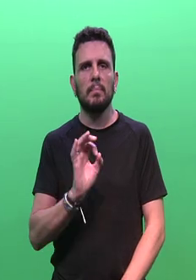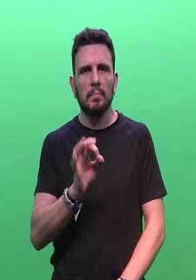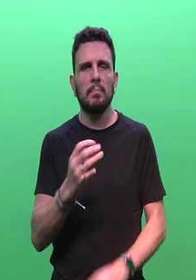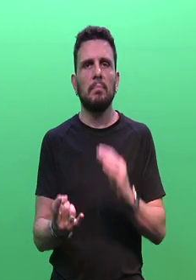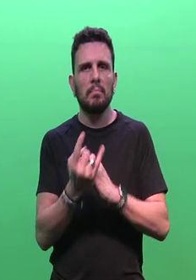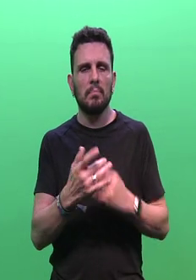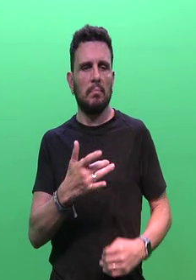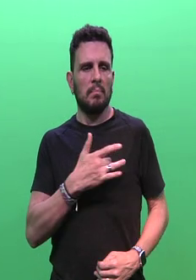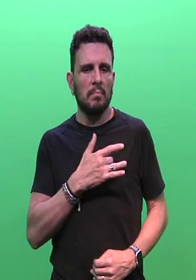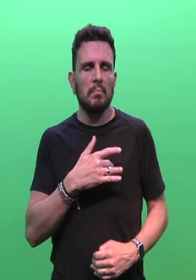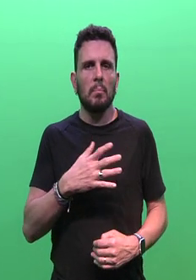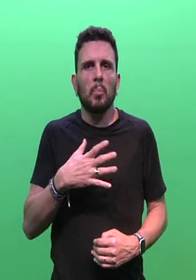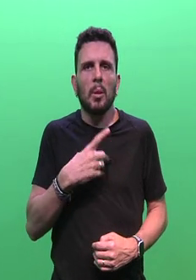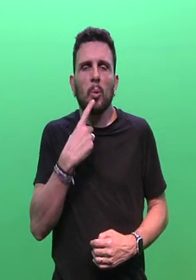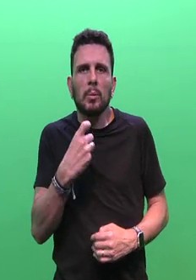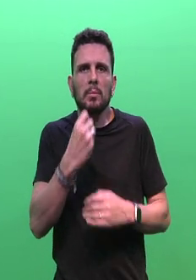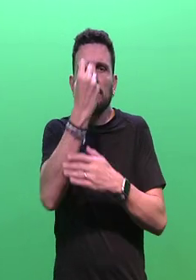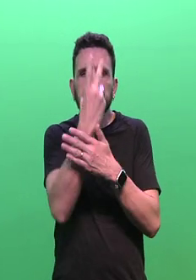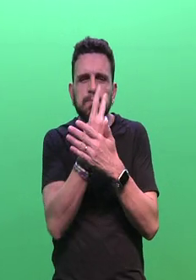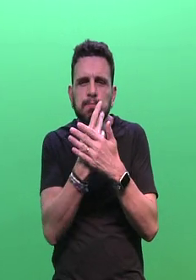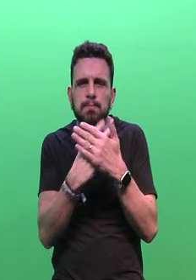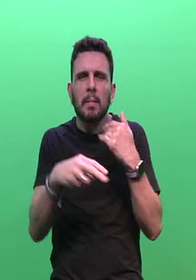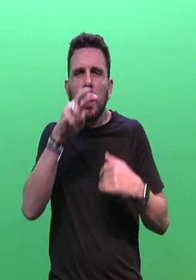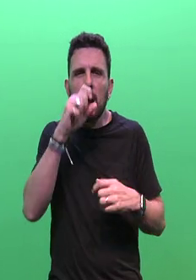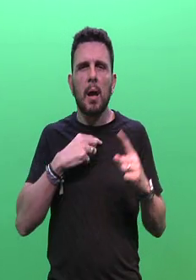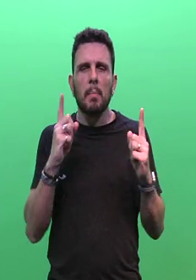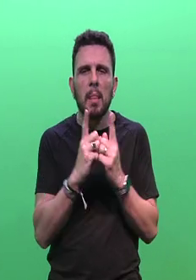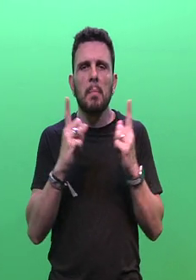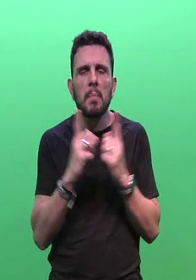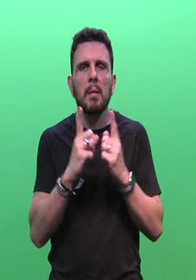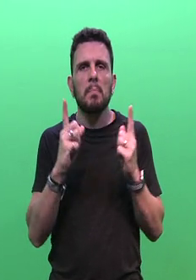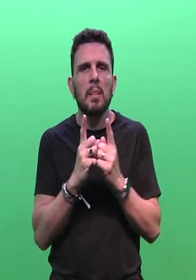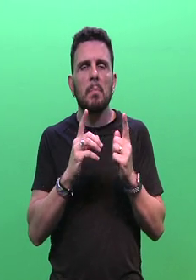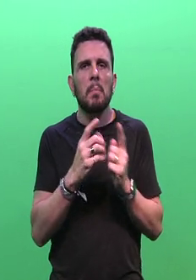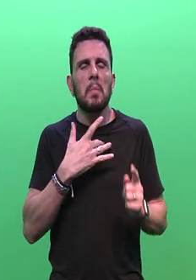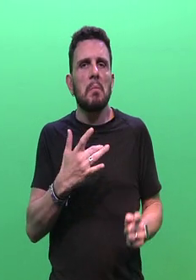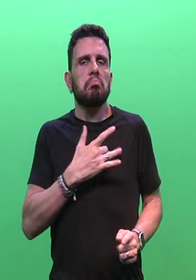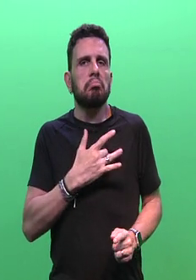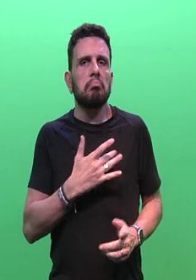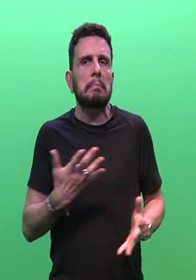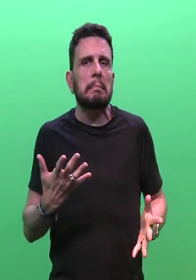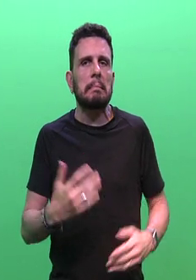Sí, tinc problemes al cor, quan bussejo em costa respirar, ho fas a estones curtes, pot ser que tingui alguna cosa al cor, no ho sé.